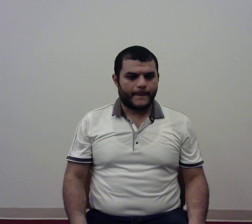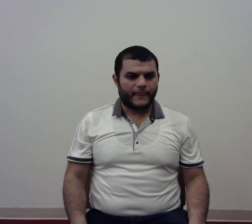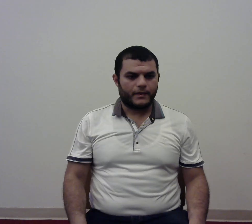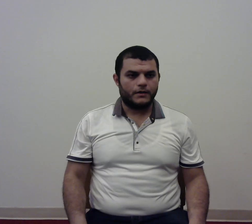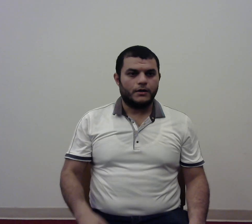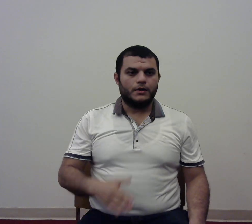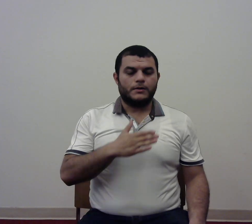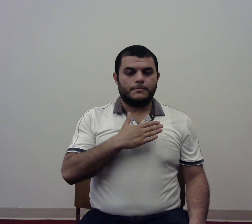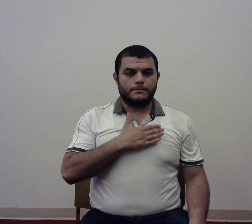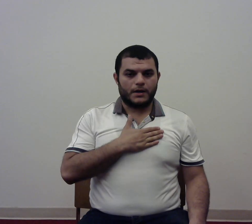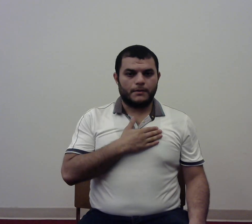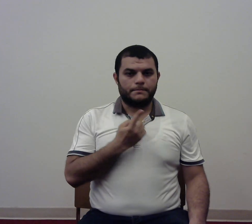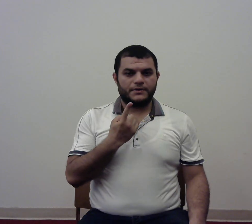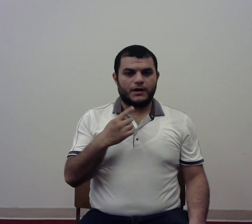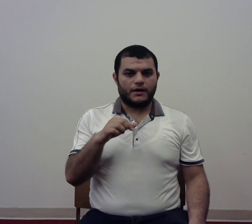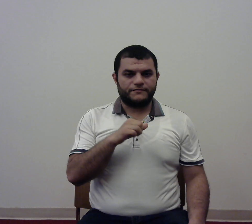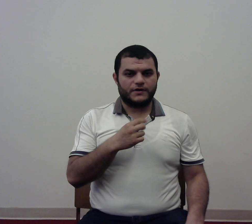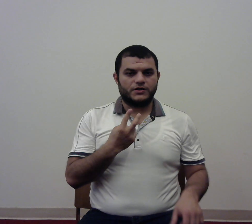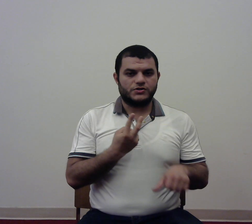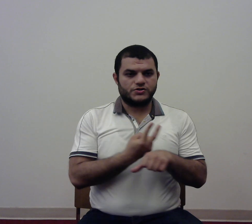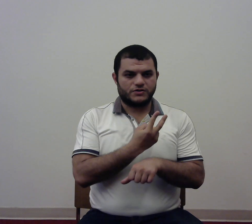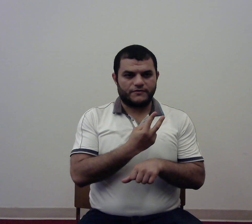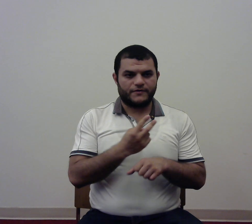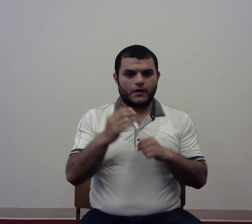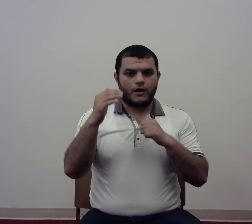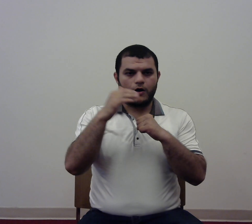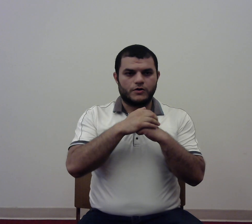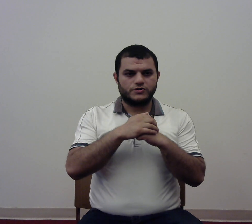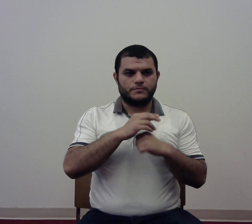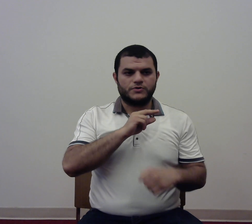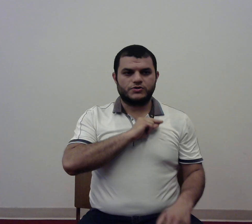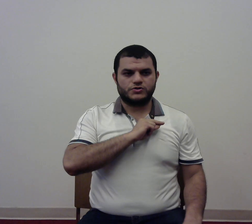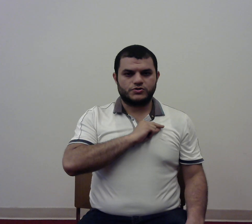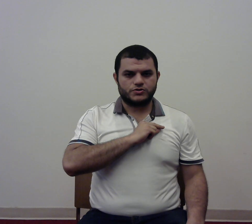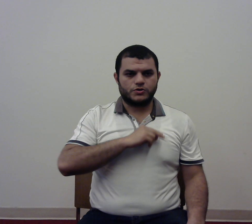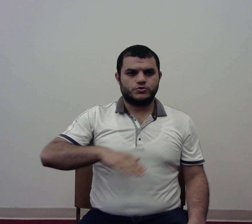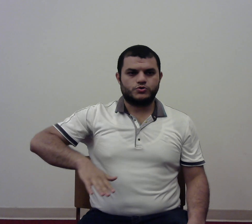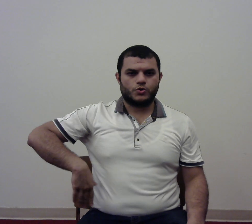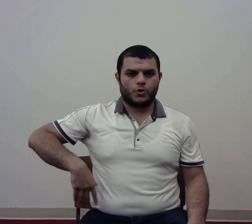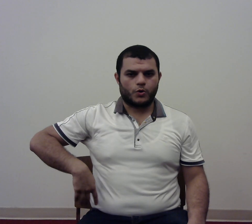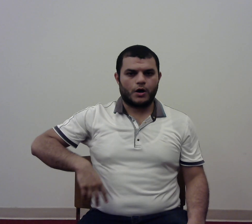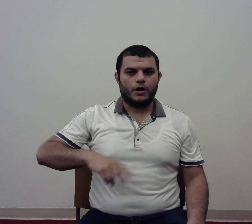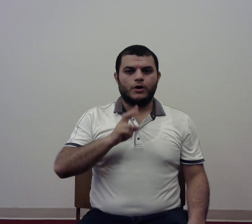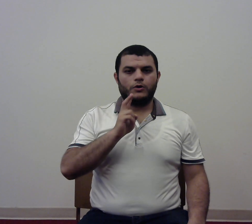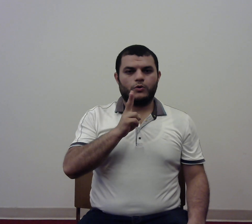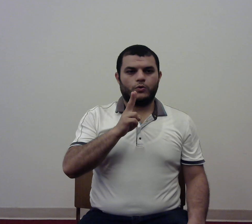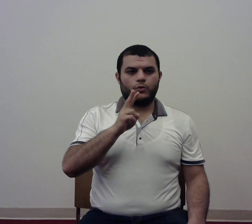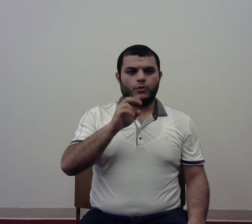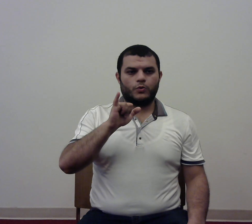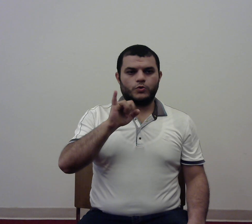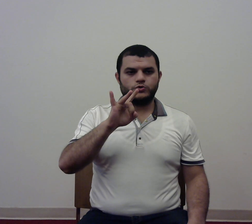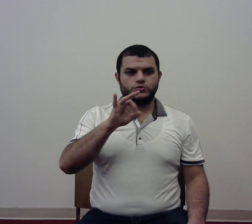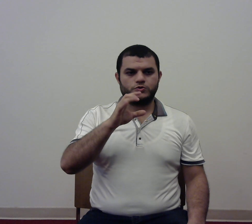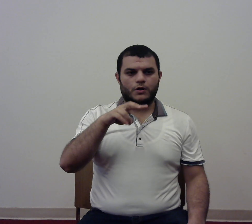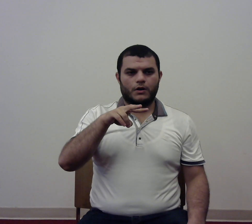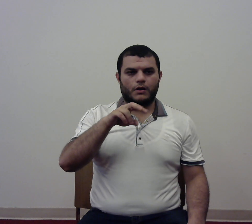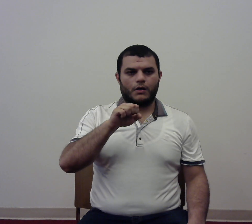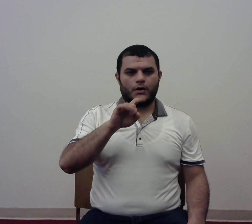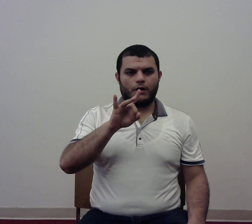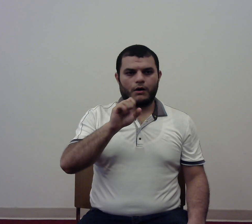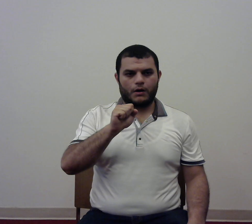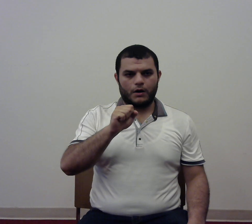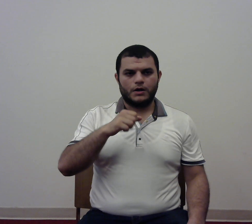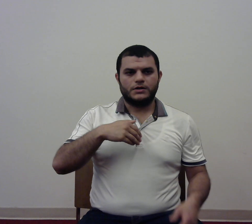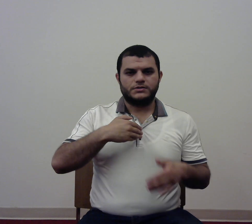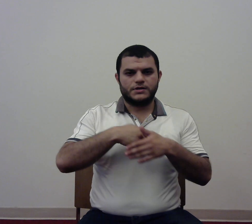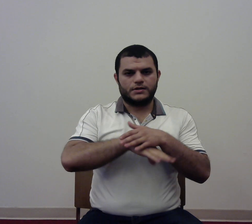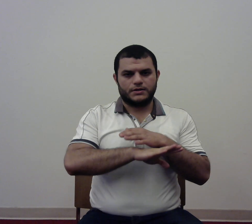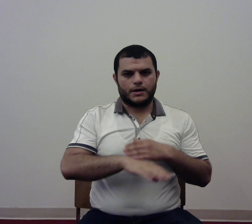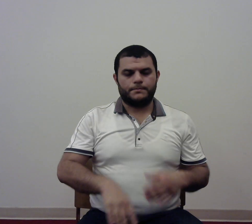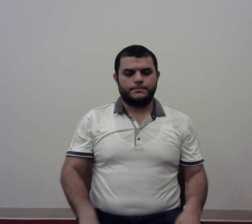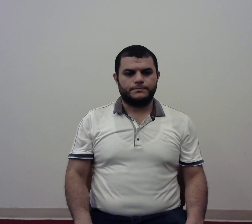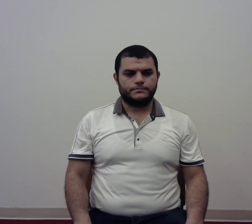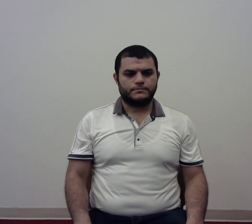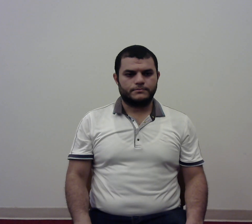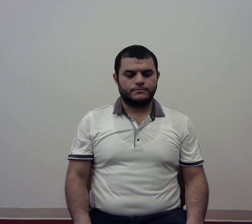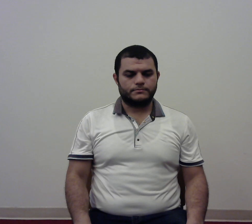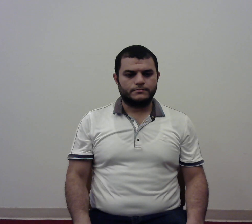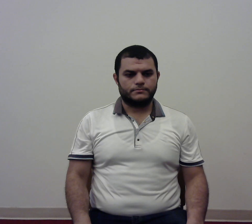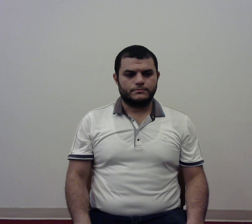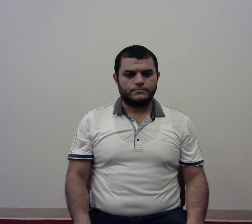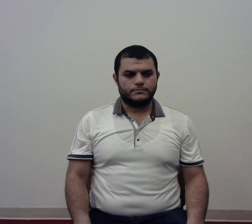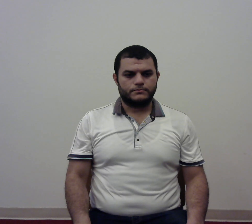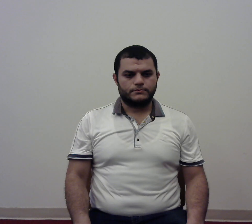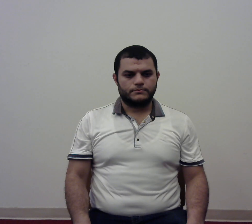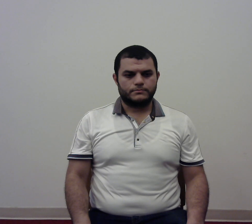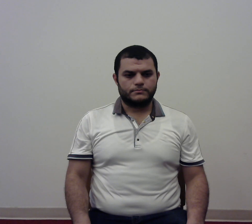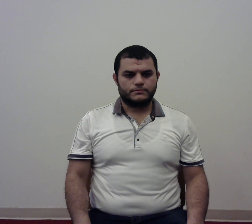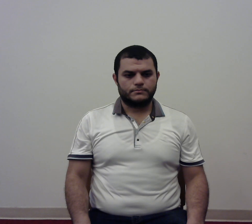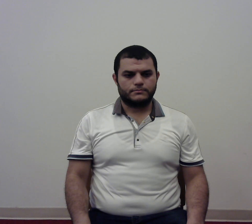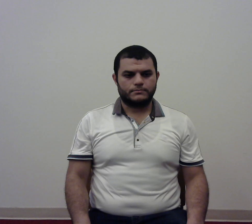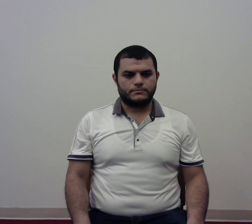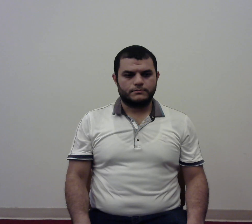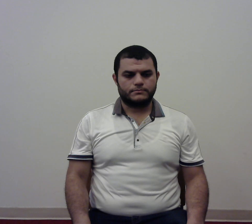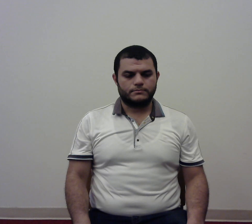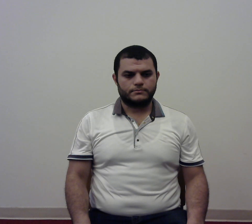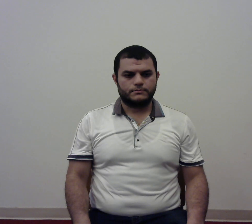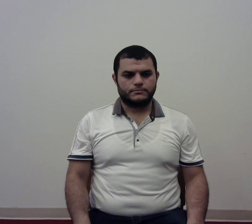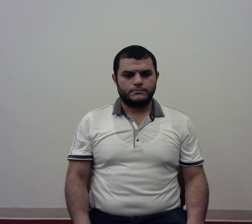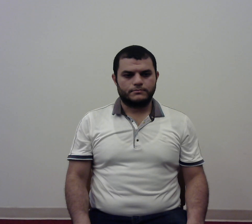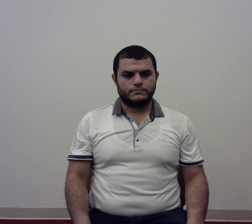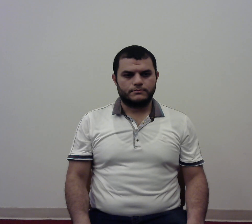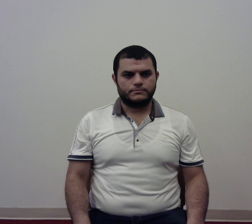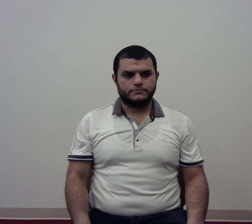Mən həftədə 2 dəfə axşam işdən sonra kursa gedirəm